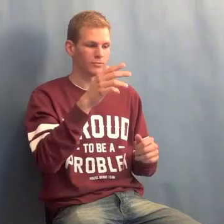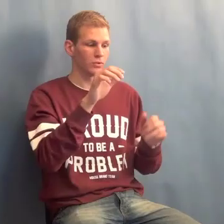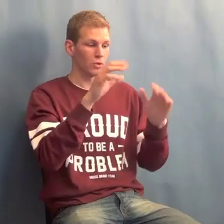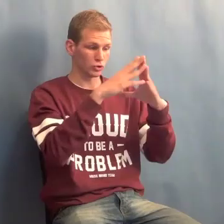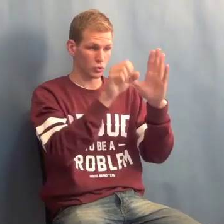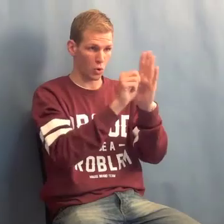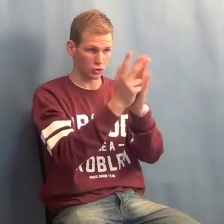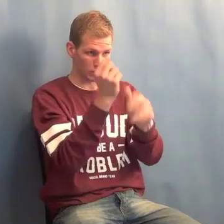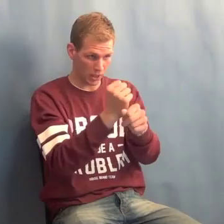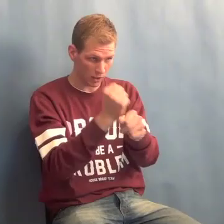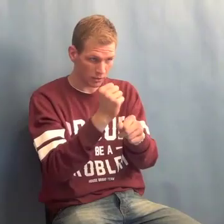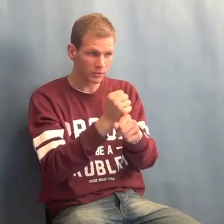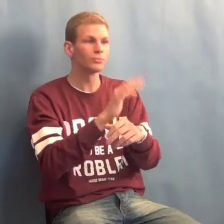Od dziesiątej do osiemnastej pracuję.